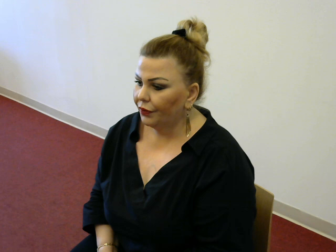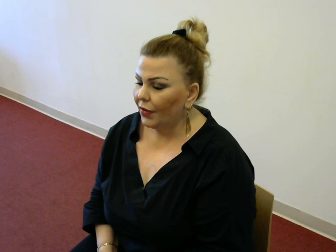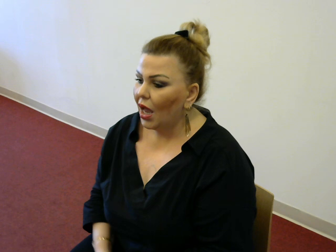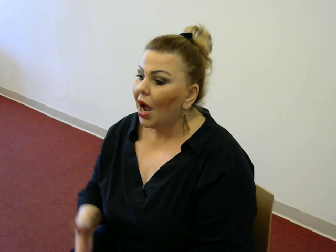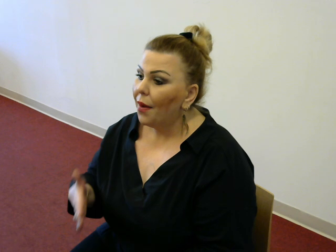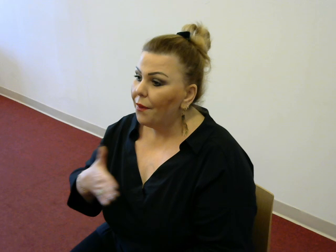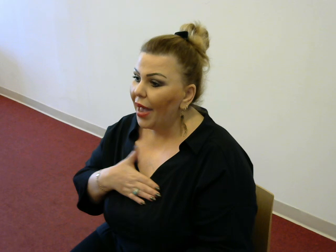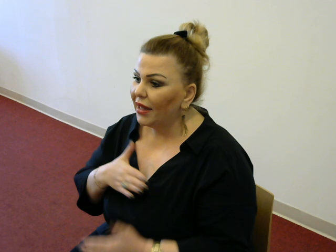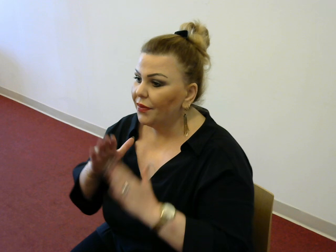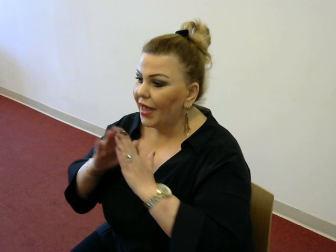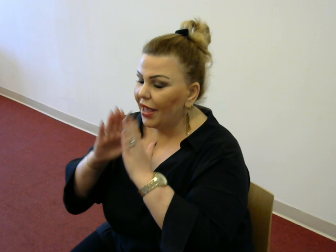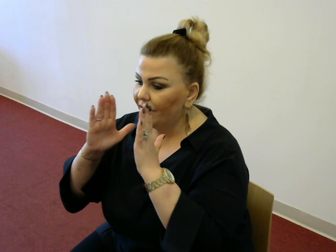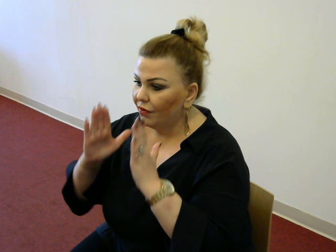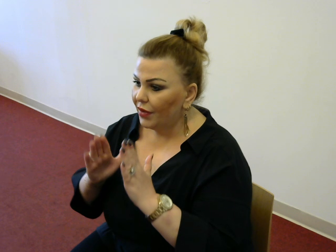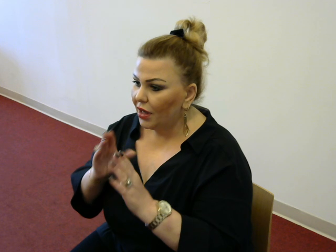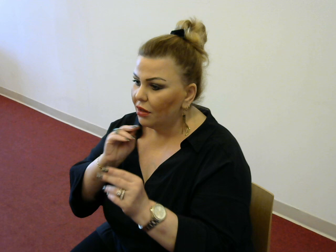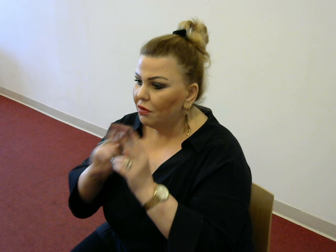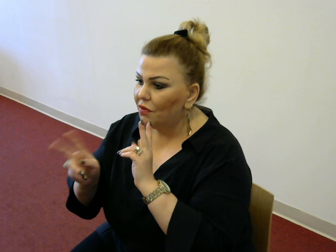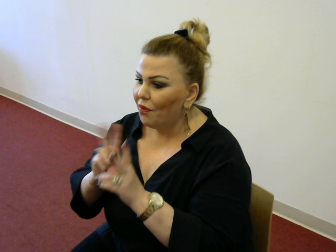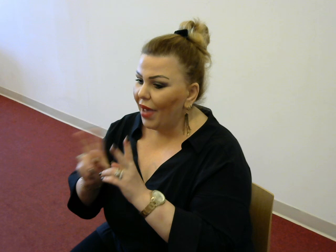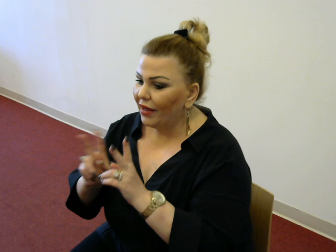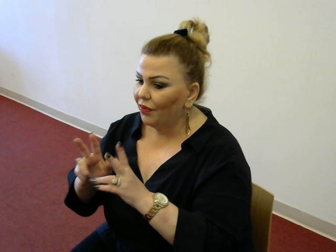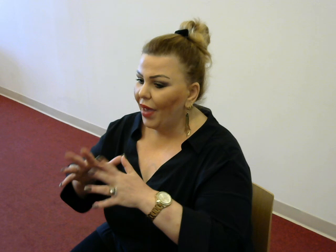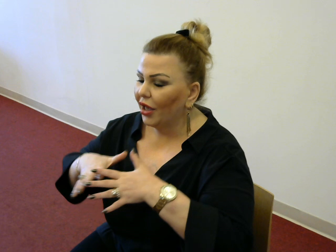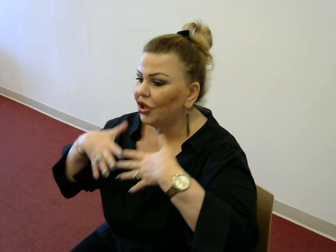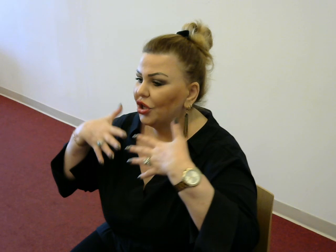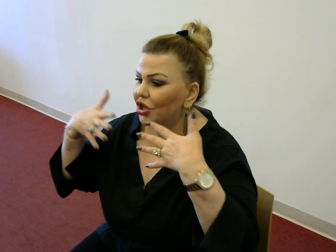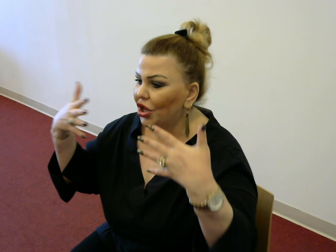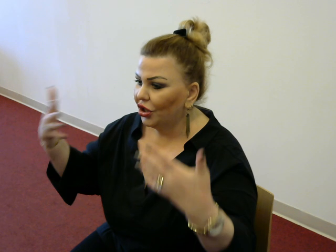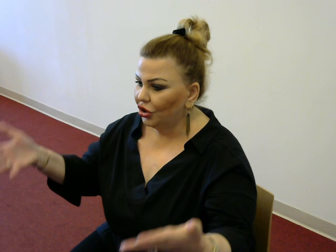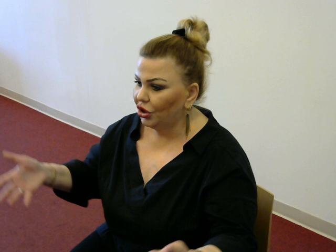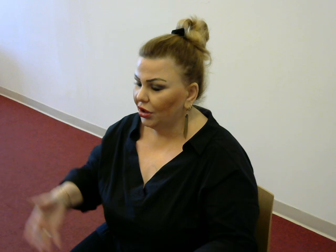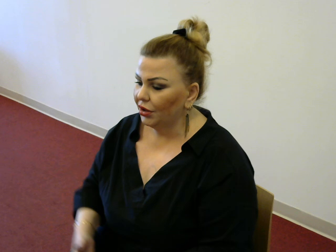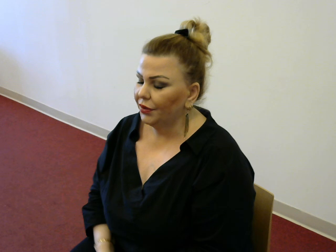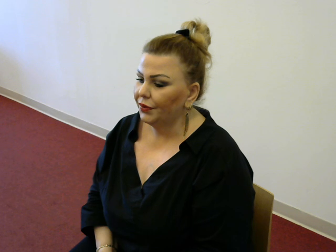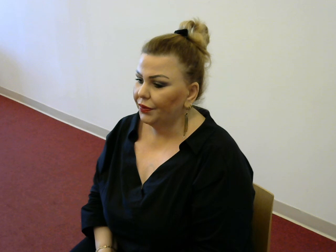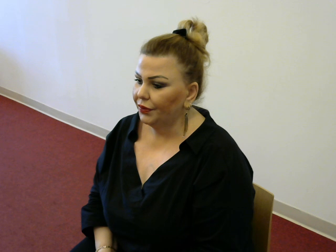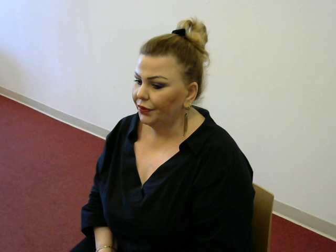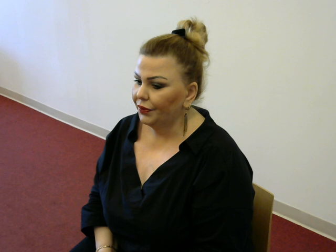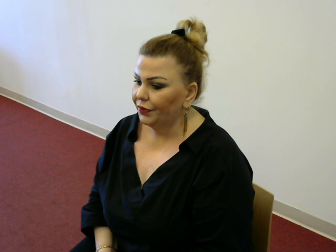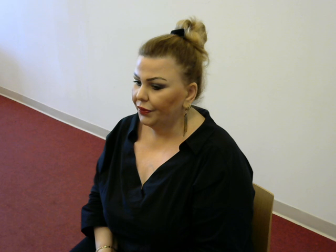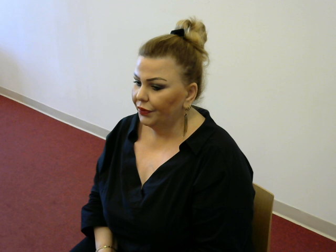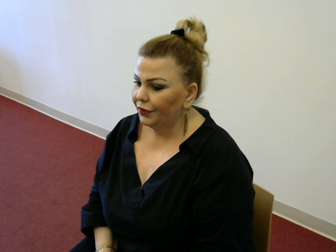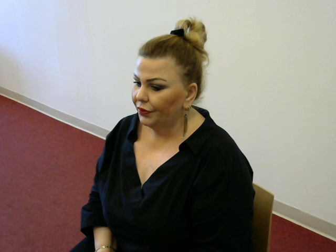Mənim evimin mətbəxi genişdir